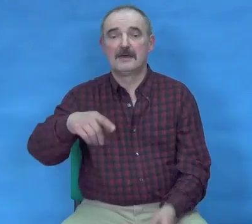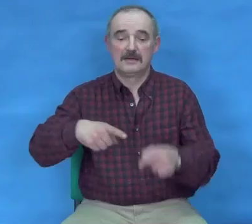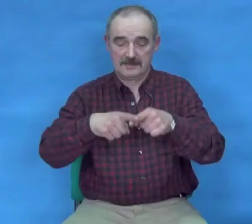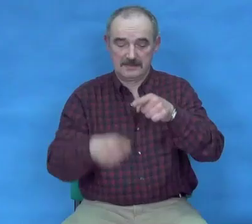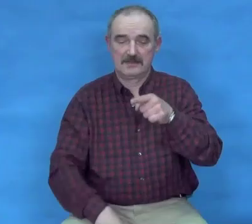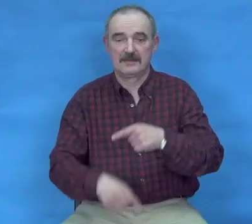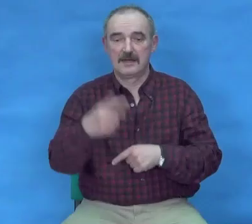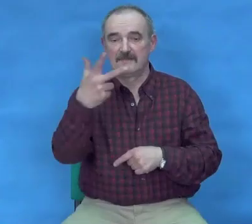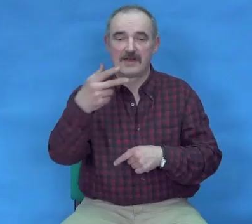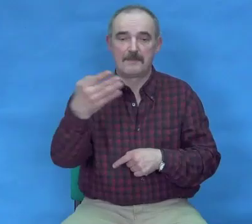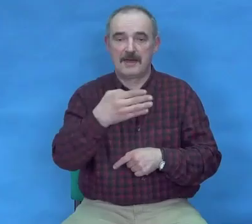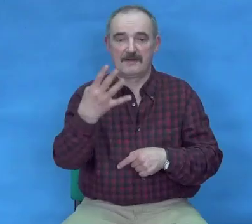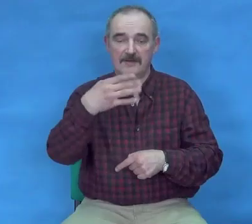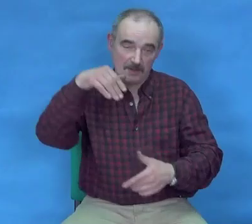Tam jest głęboko na trzy, cztery metry.